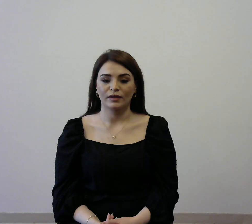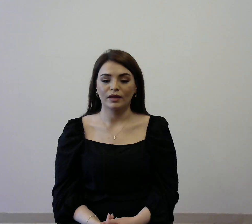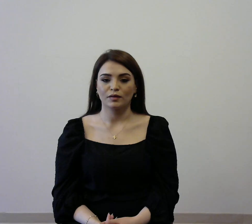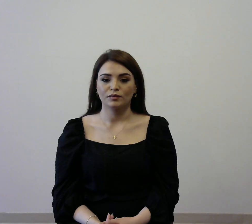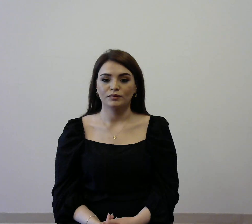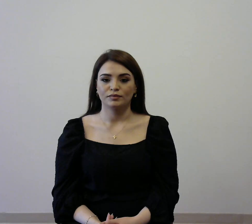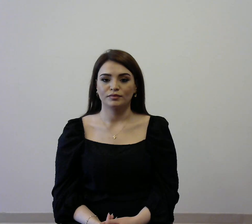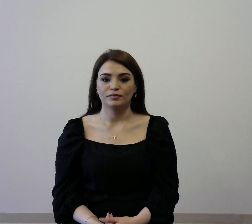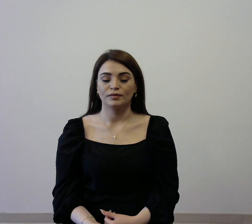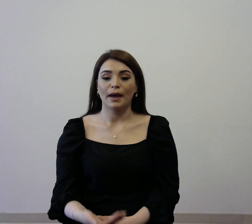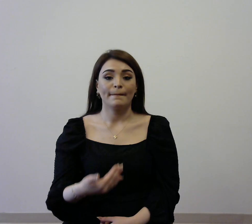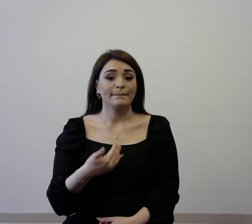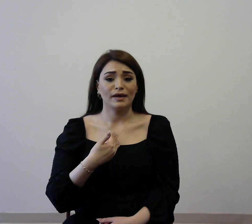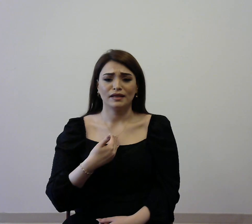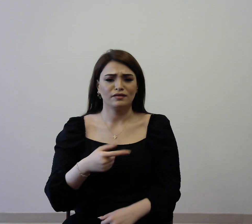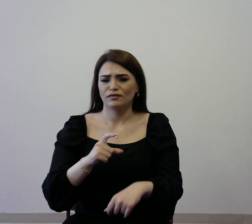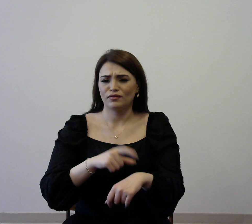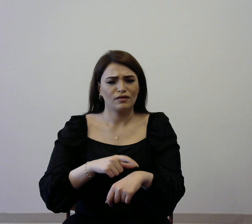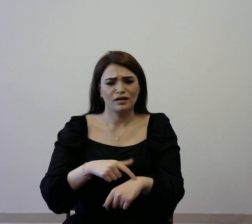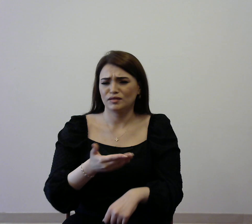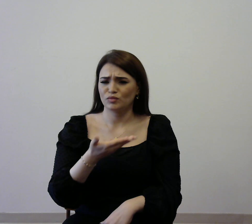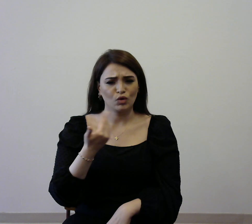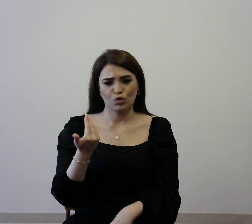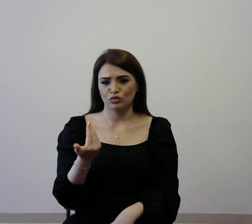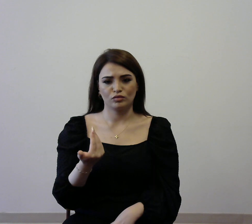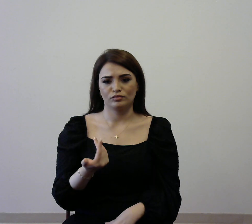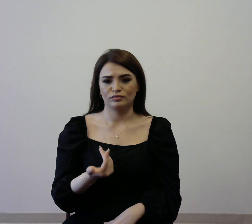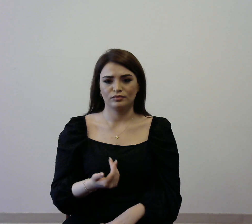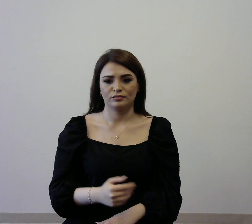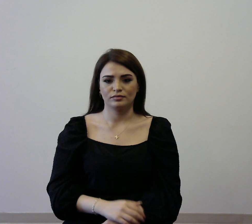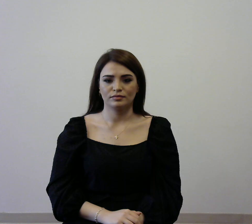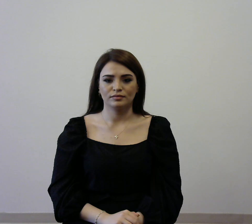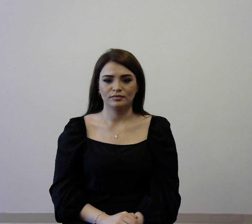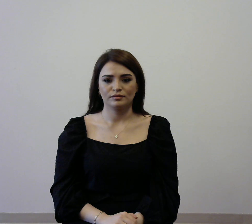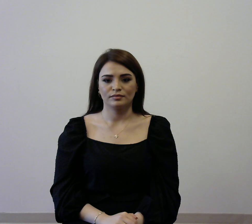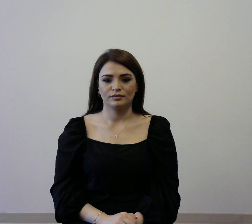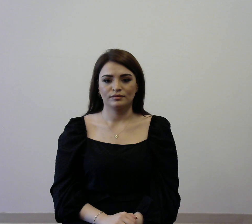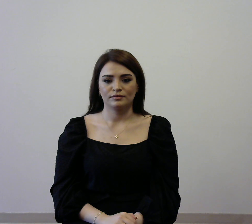Mənim vaxtım yoxdur